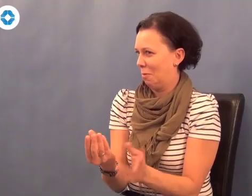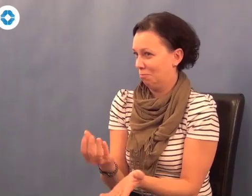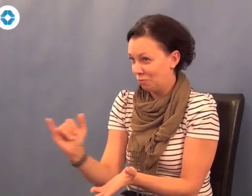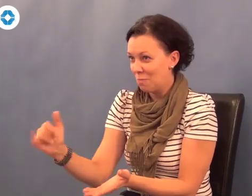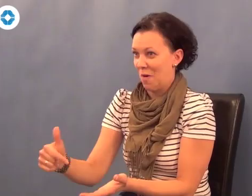Powinno być tej żabki.